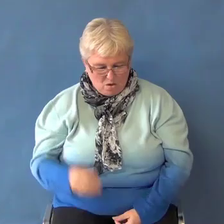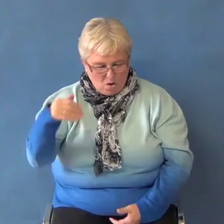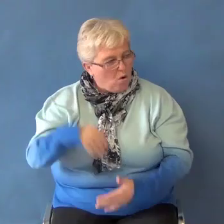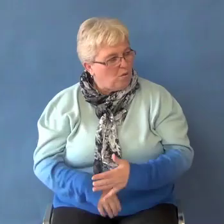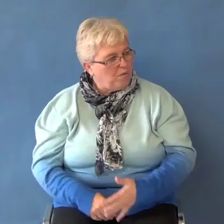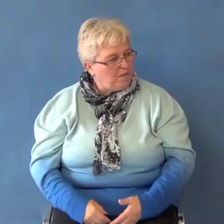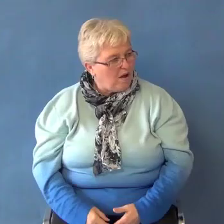Utonięcie.